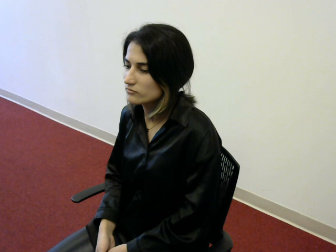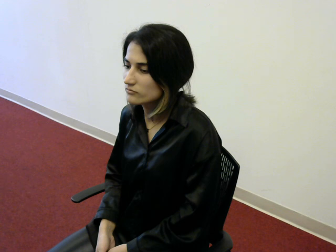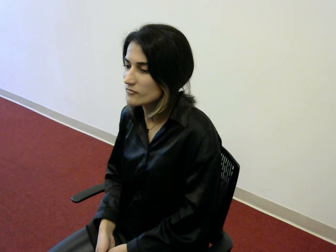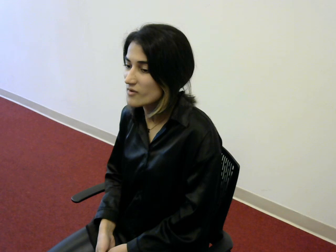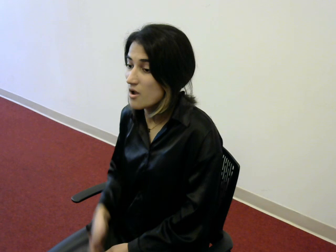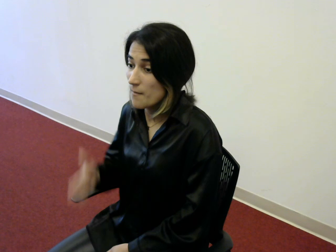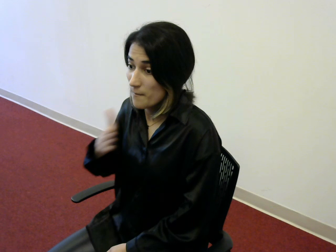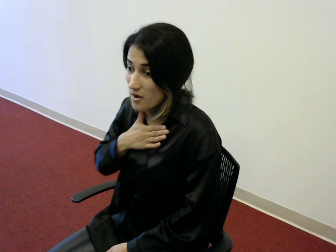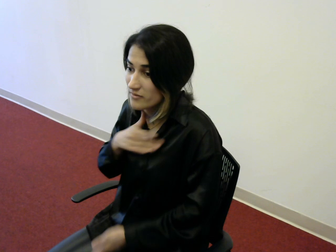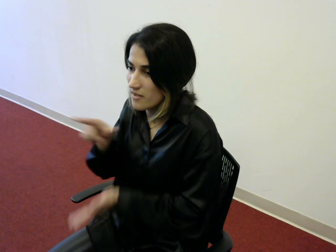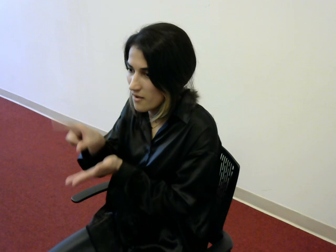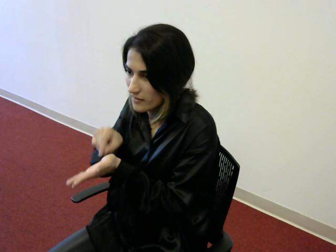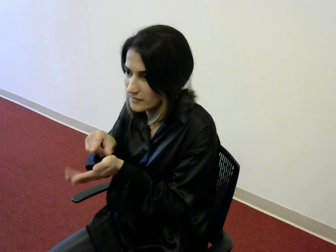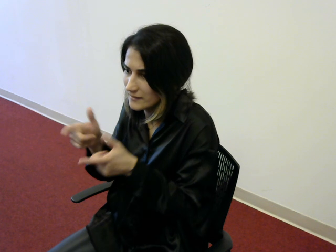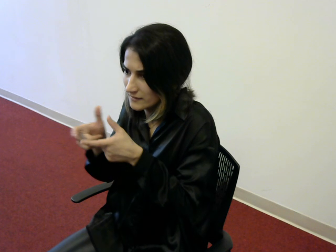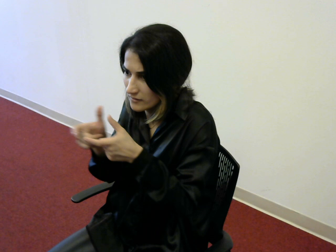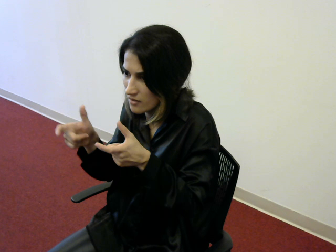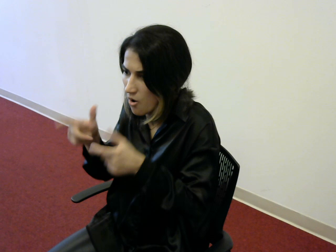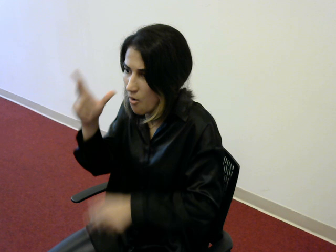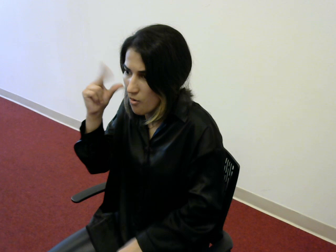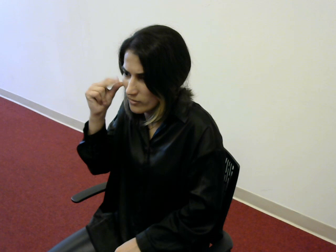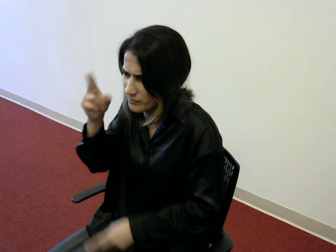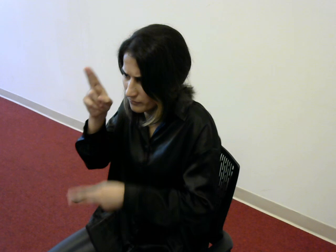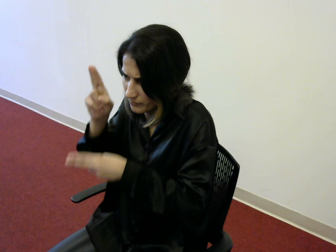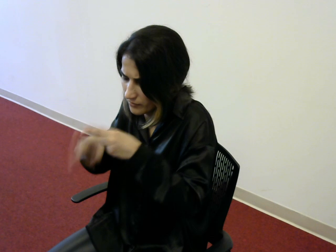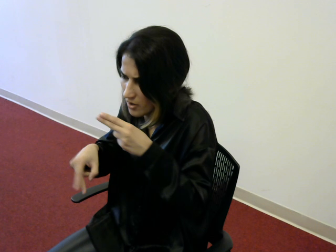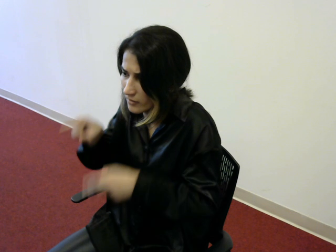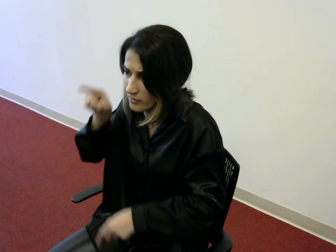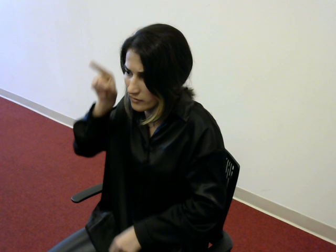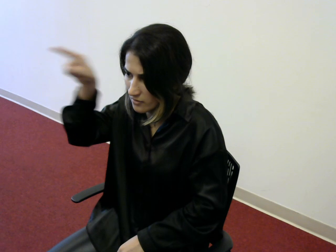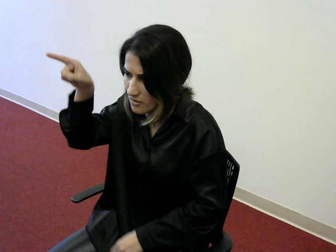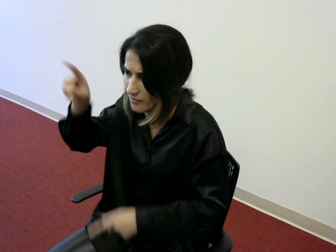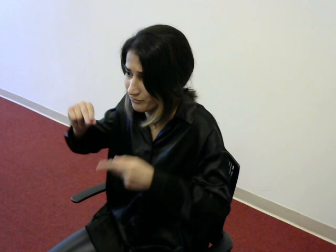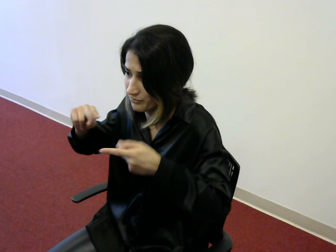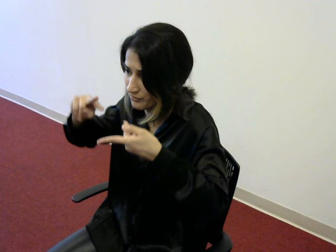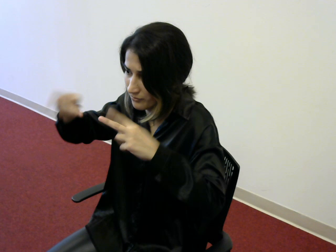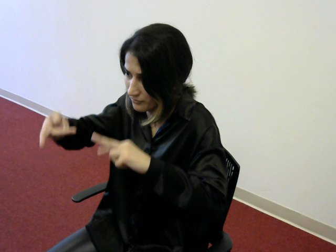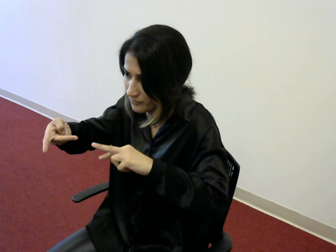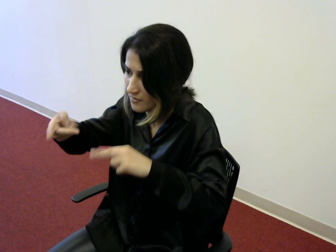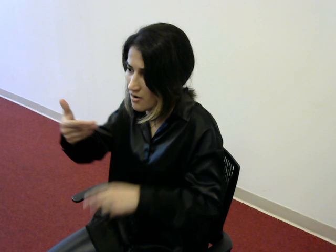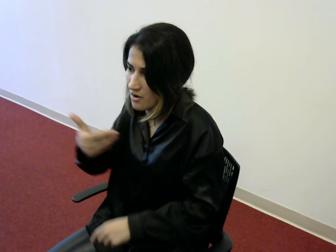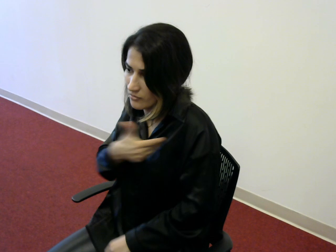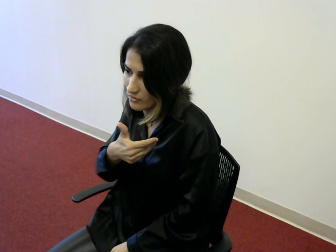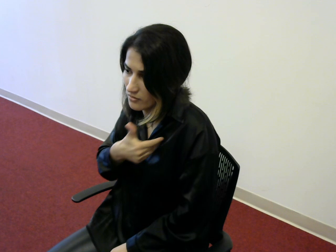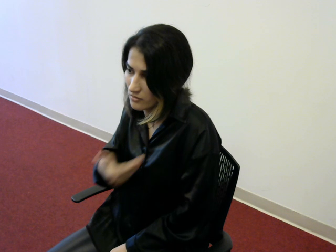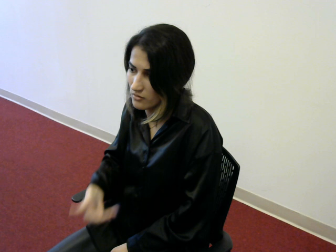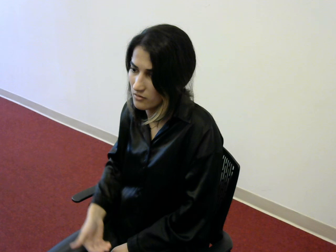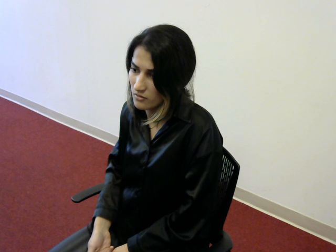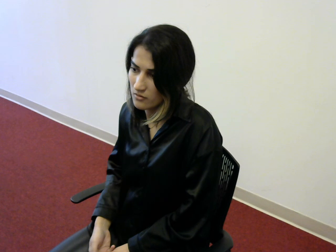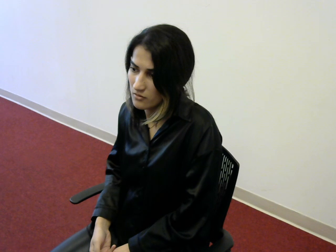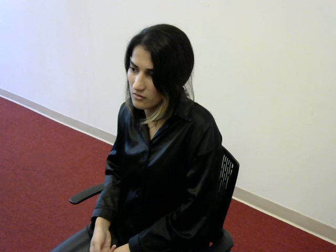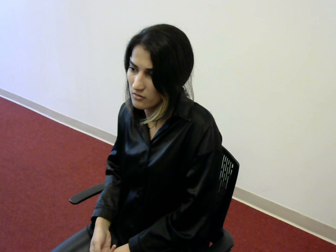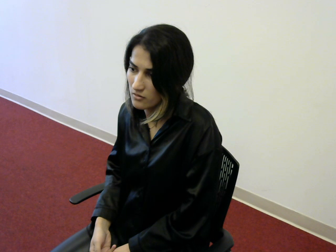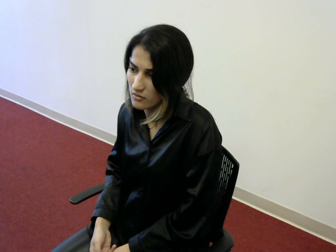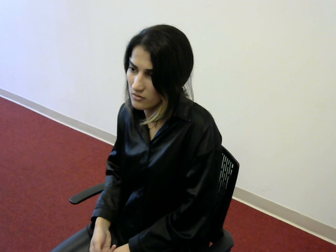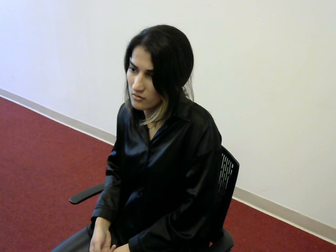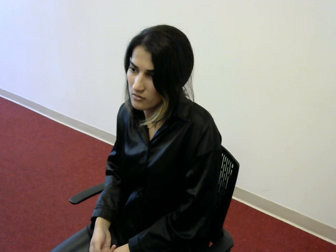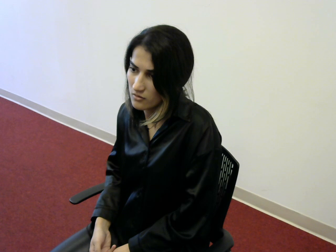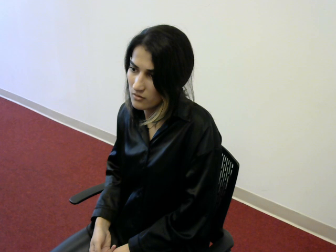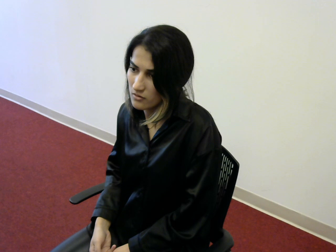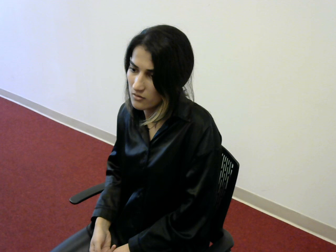Mənim pensiya kartımın müddəti bitib, onu dəyişmək istəyirəm